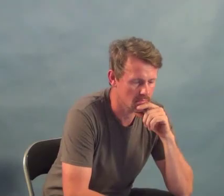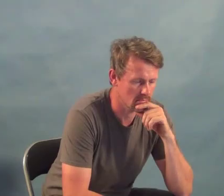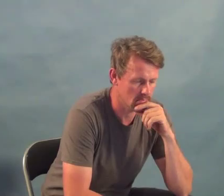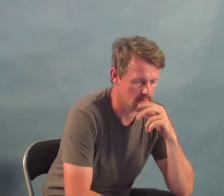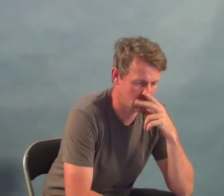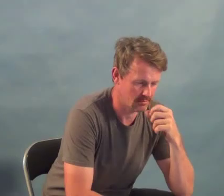Dziwne, tego w ogóle nie widziałem.